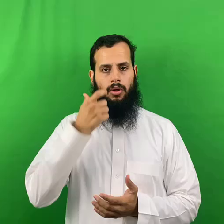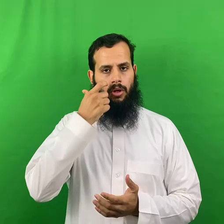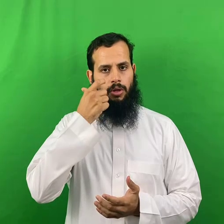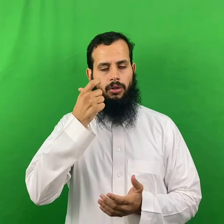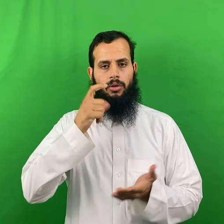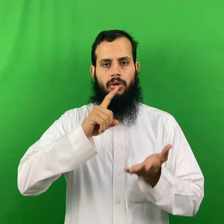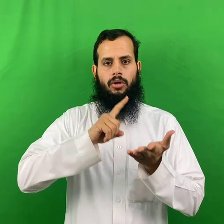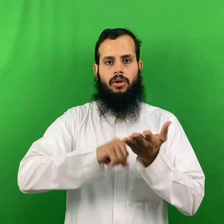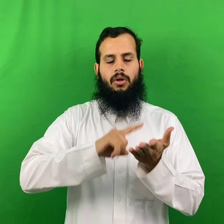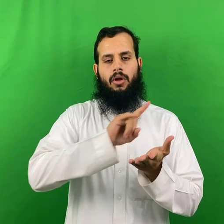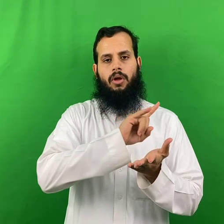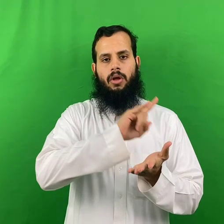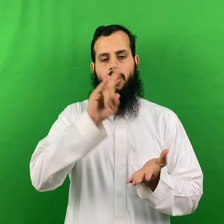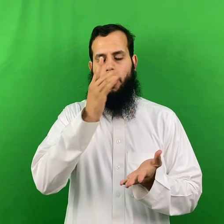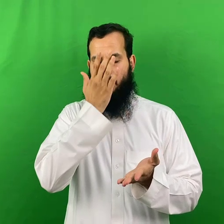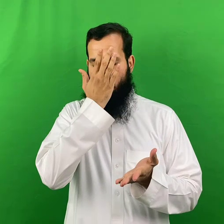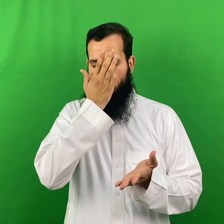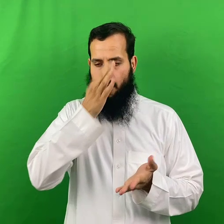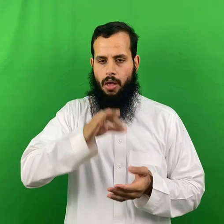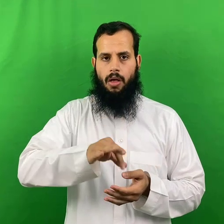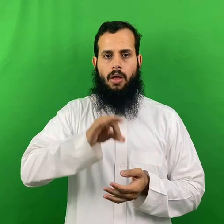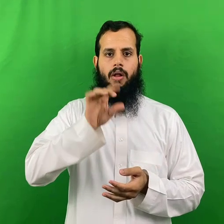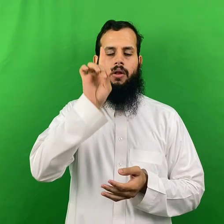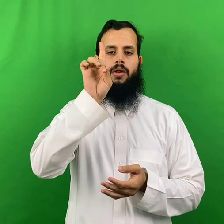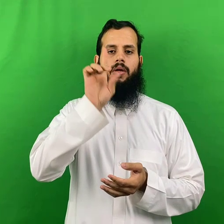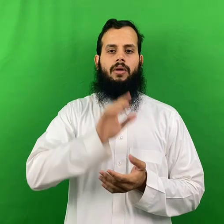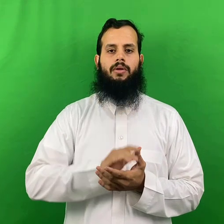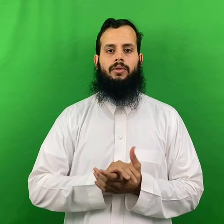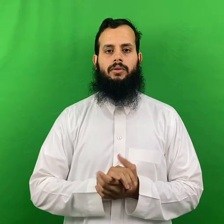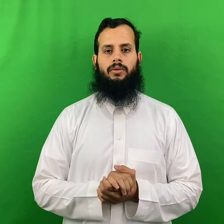أشهد ألا إله إلا الله